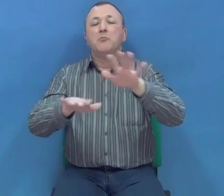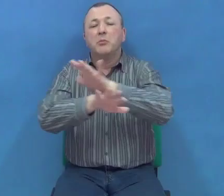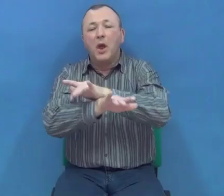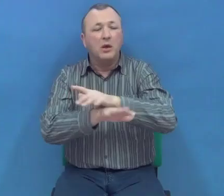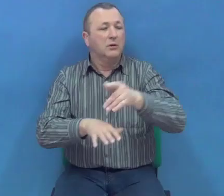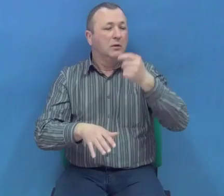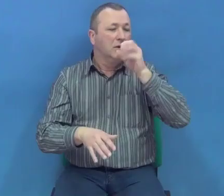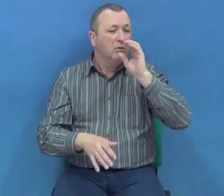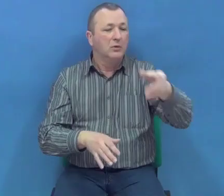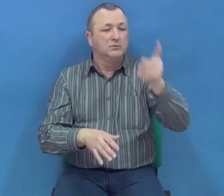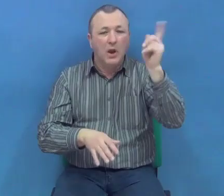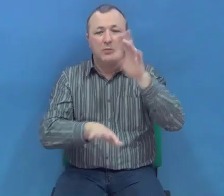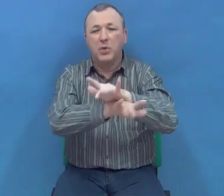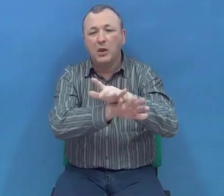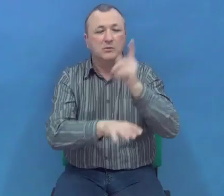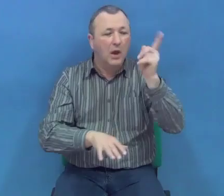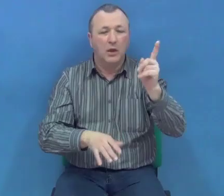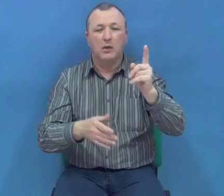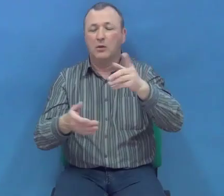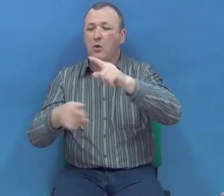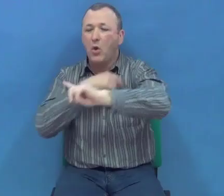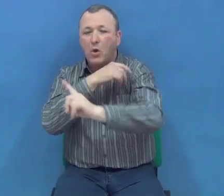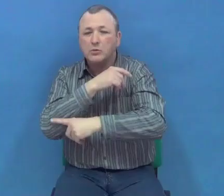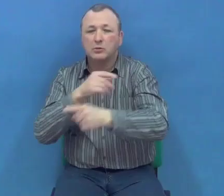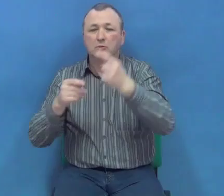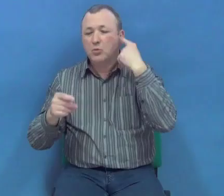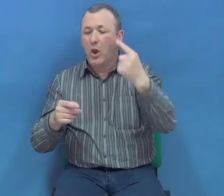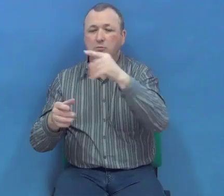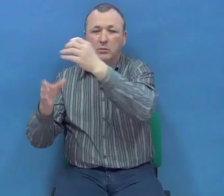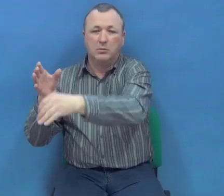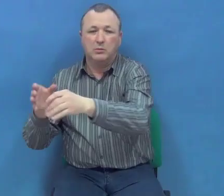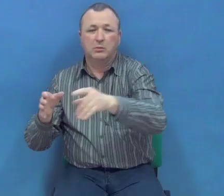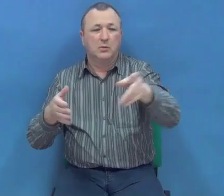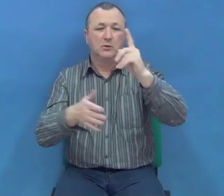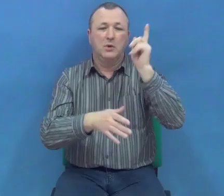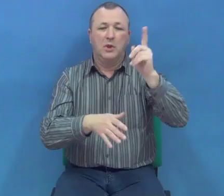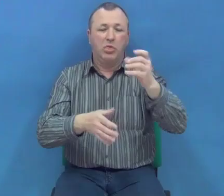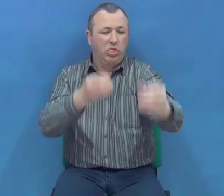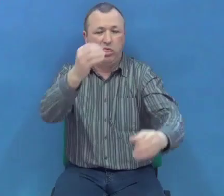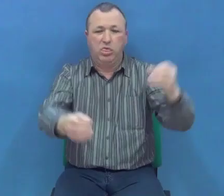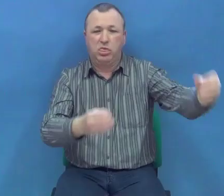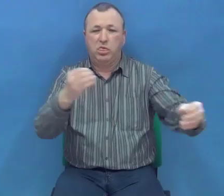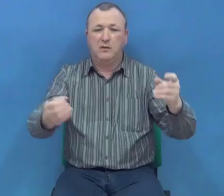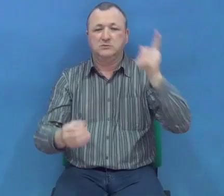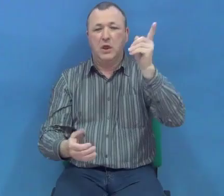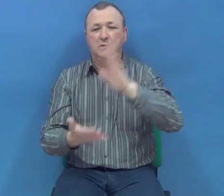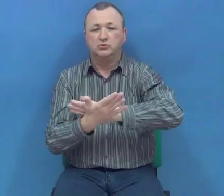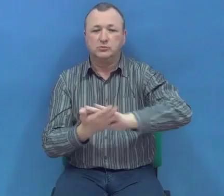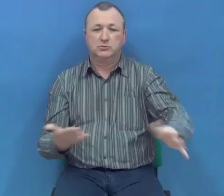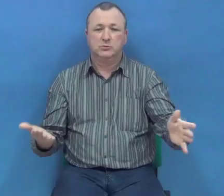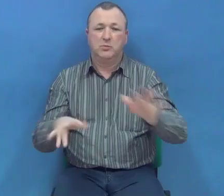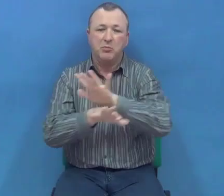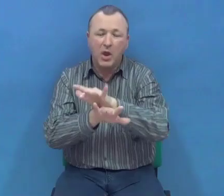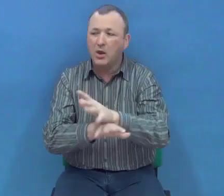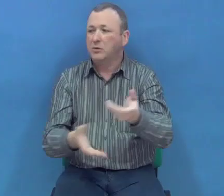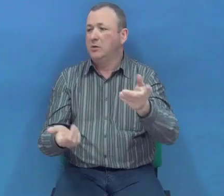W restauracji jest zakaz zostawiania butelek, trzeba kulturalnie wyrzucać je do kosza, będzie wtedy czysto w restauracji.